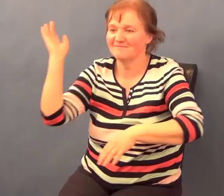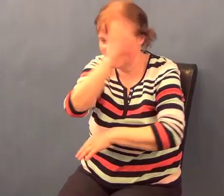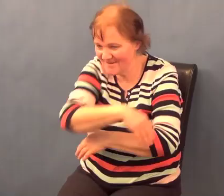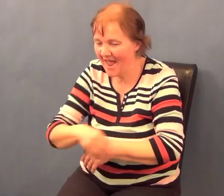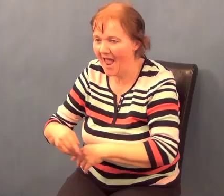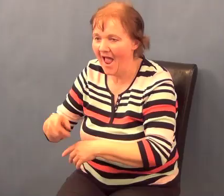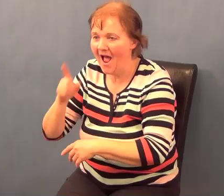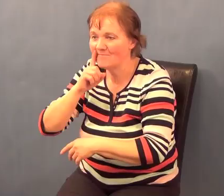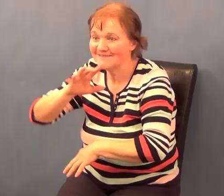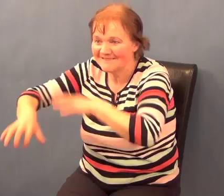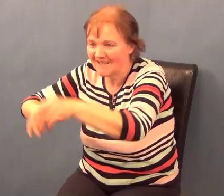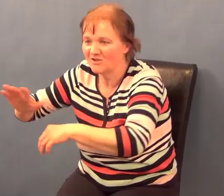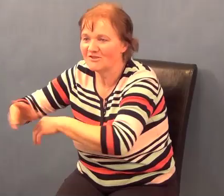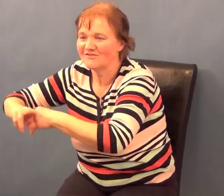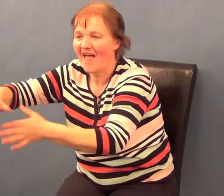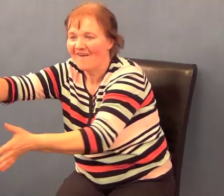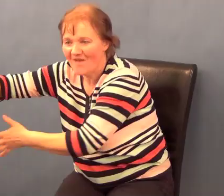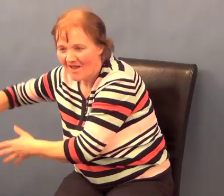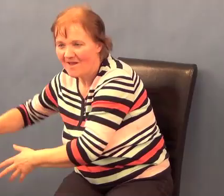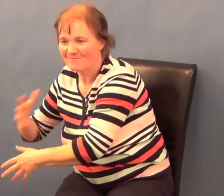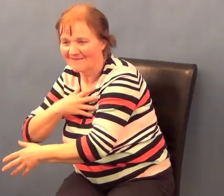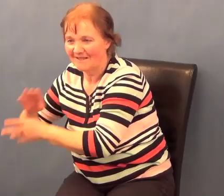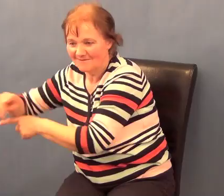Chłopak idzie w stronę drzewa, psu nic się nie stało.